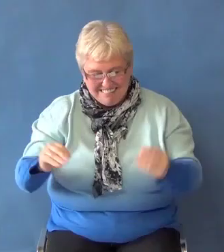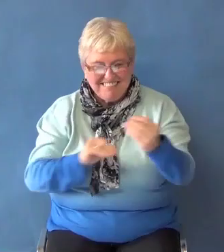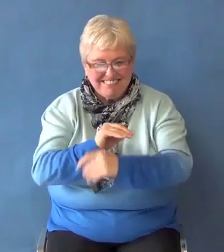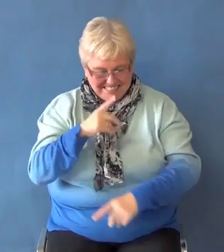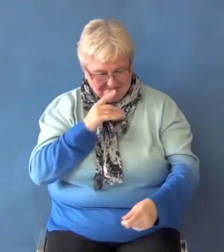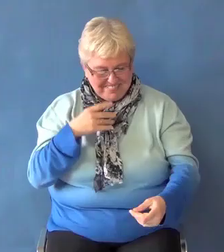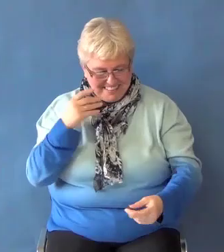Pozmieniać.